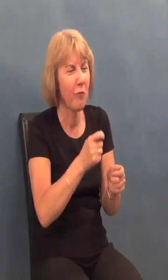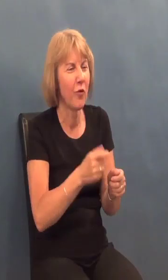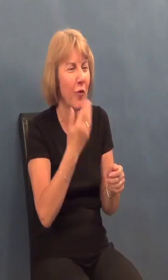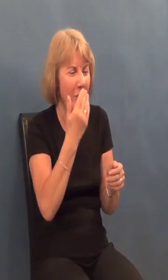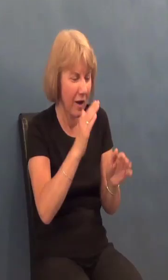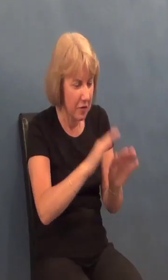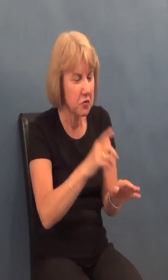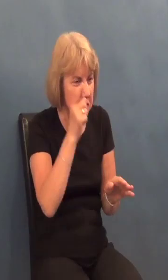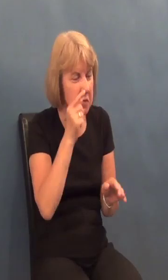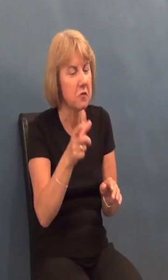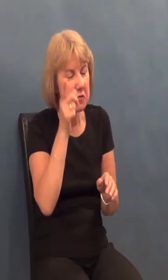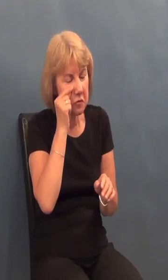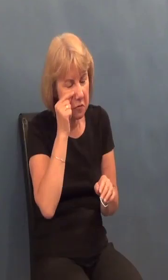Żaba zostaje, tam gdzie jest i zasypia, a oni śpią obok.